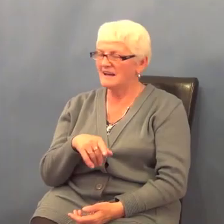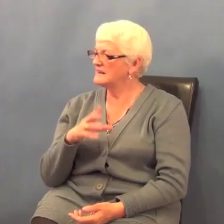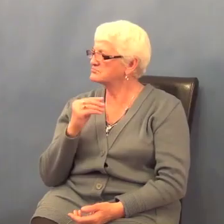Zapomniałam.